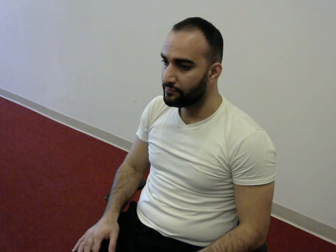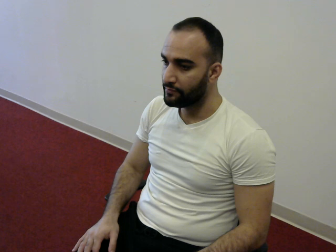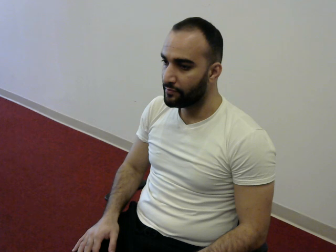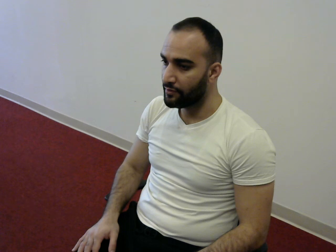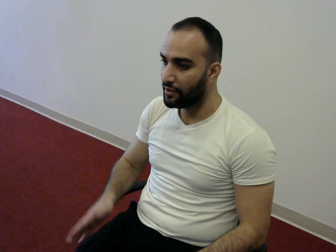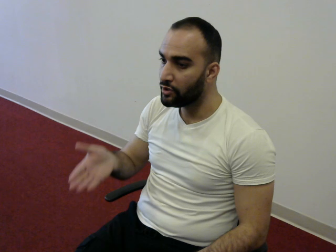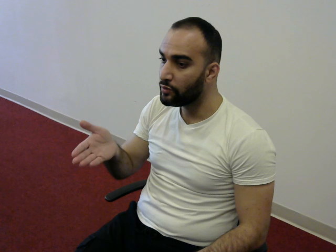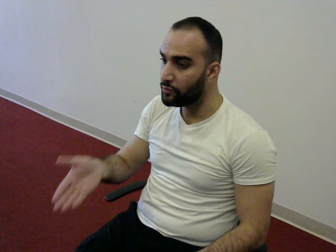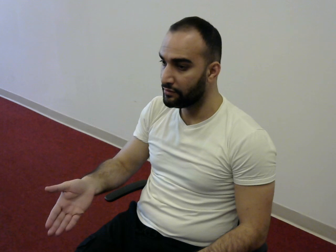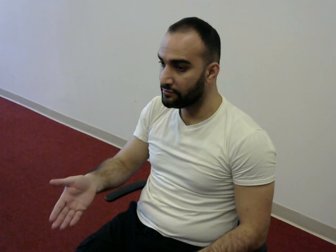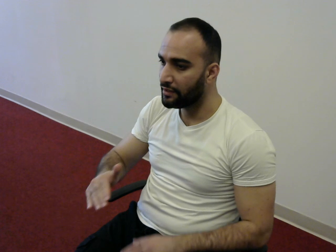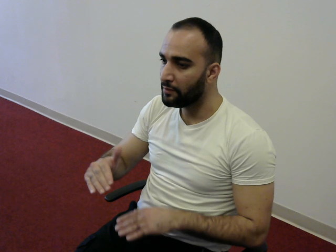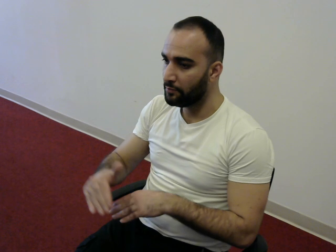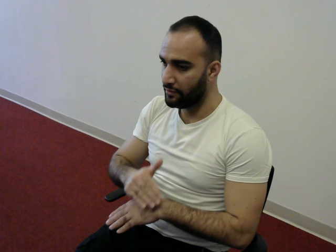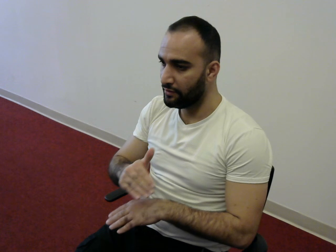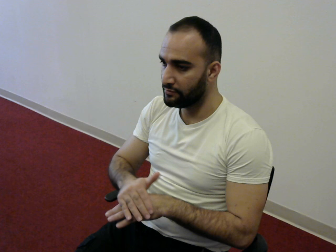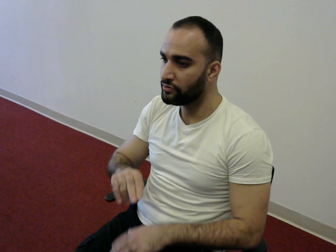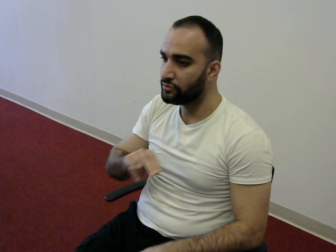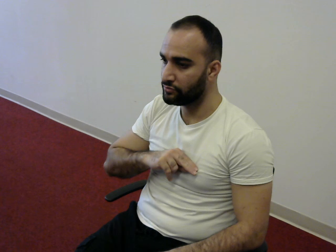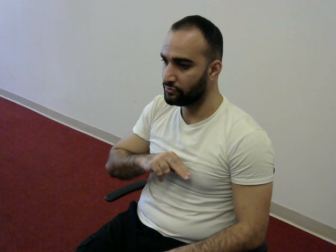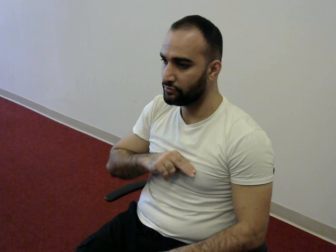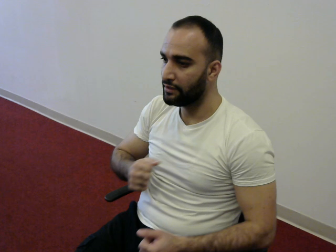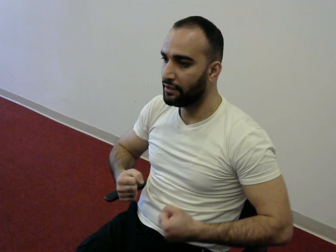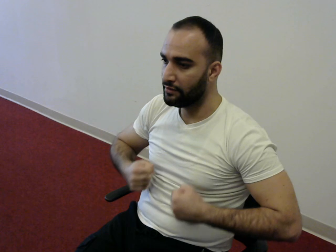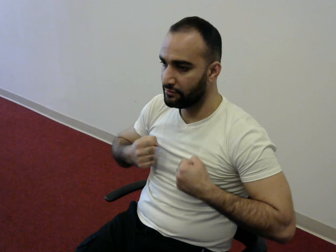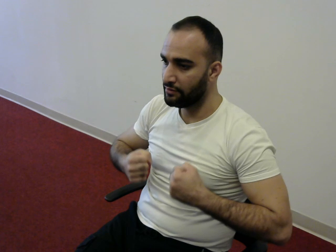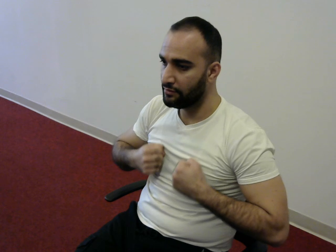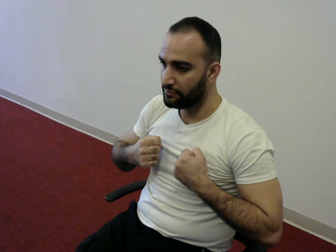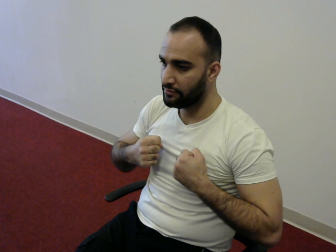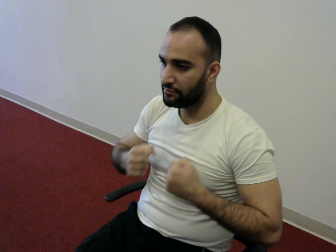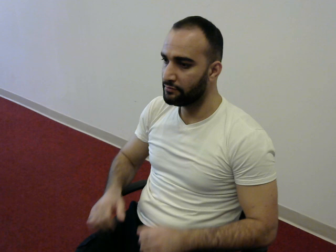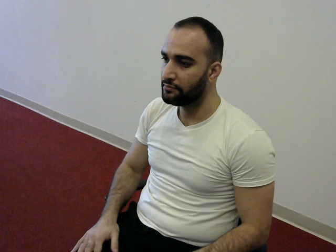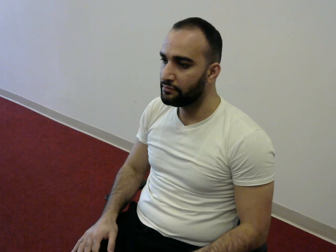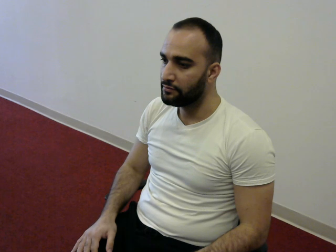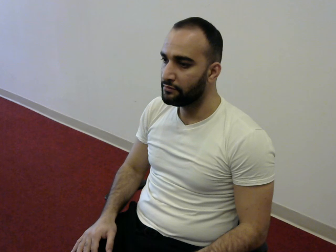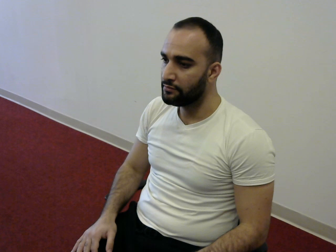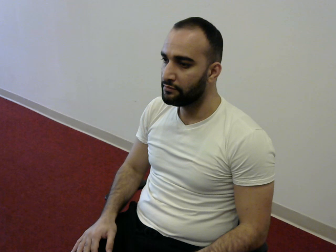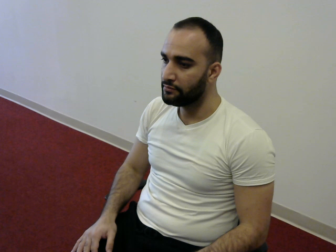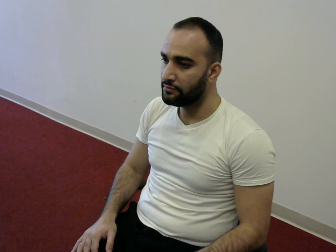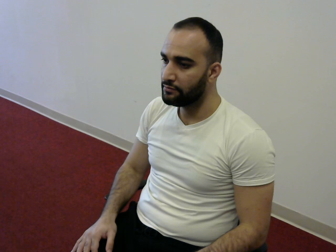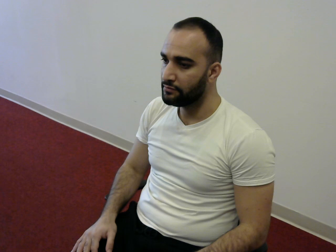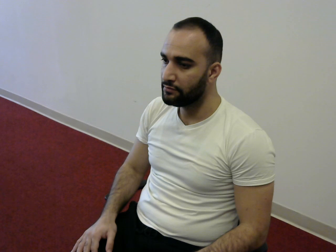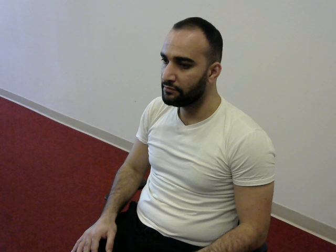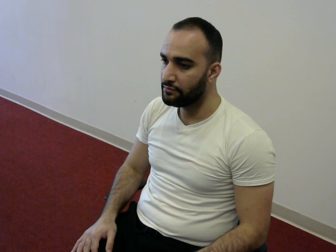Burda mehriban işçilər çalışır